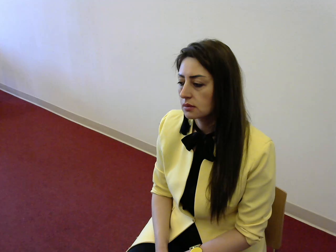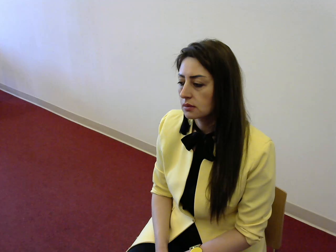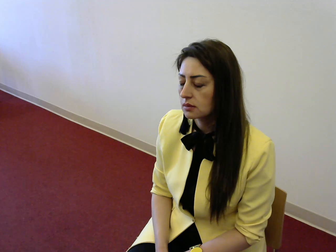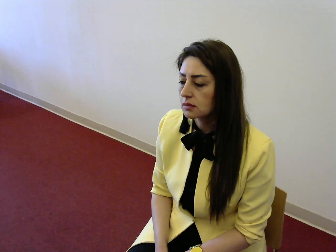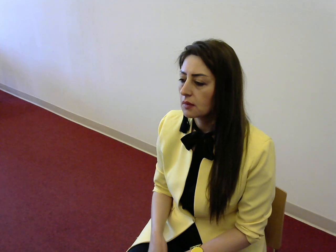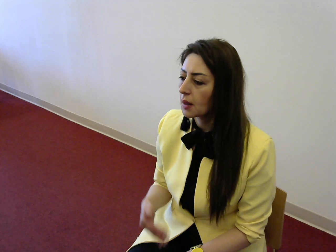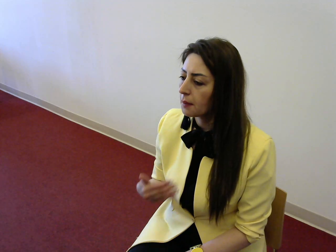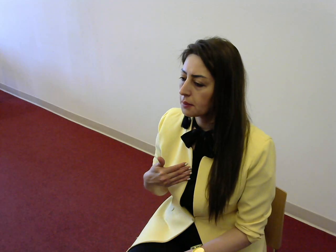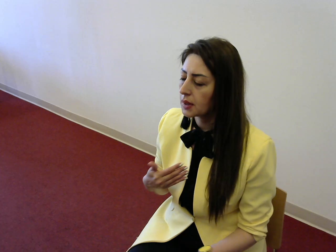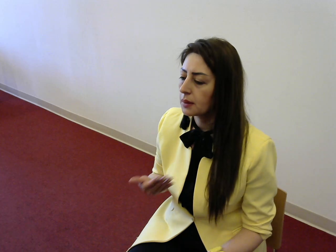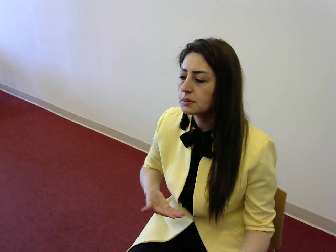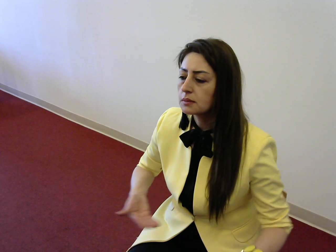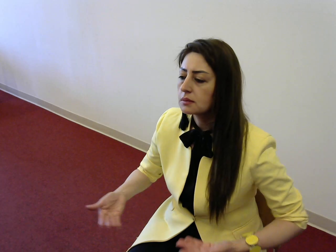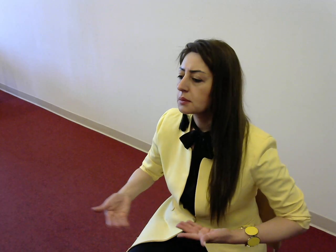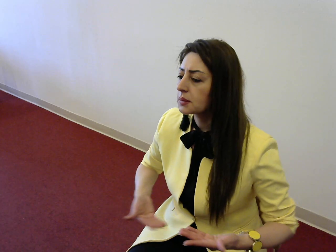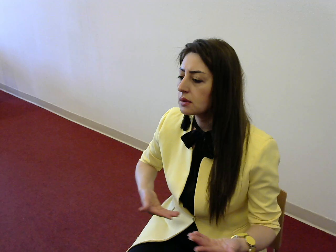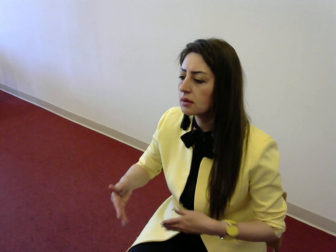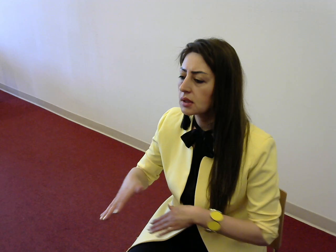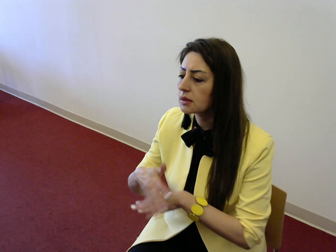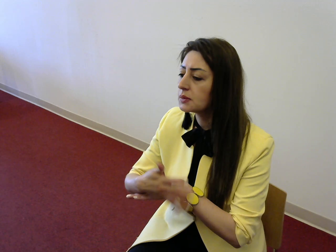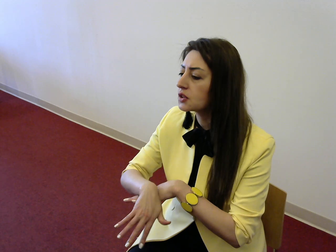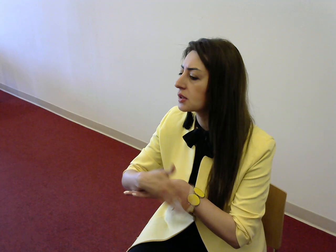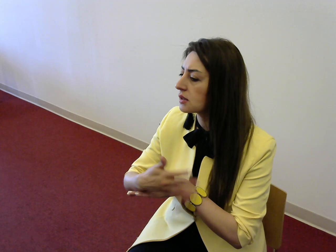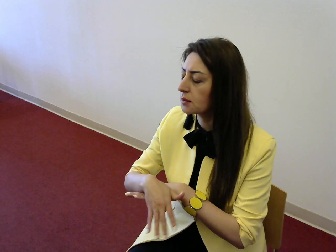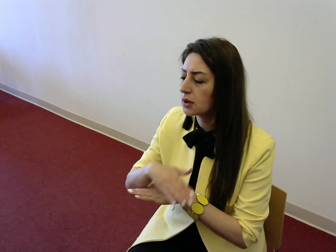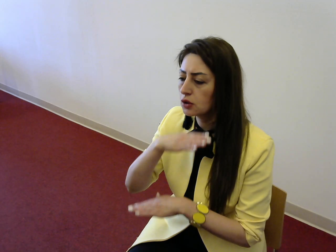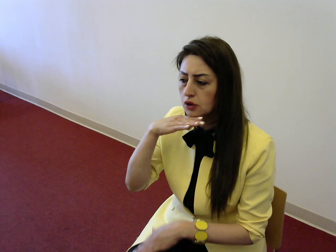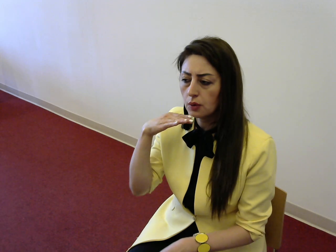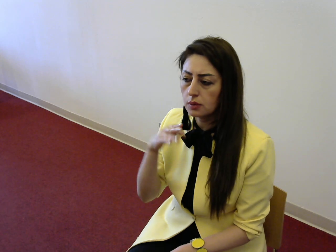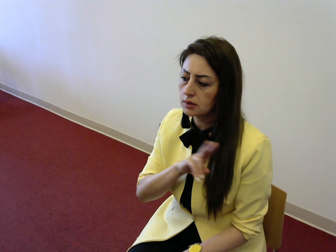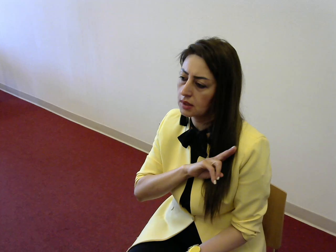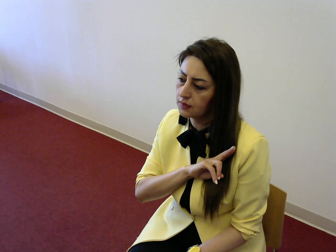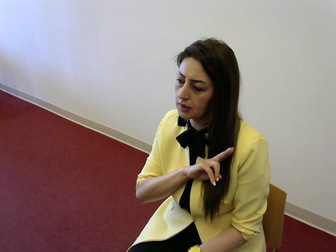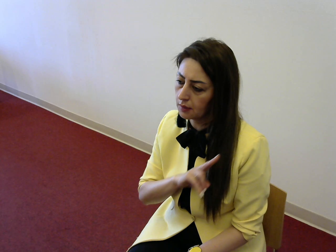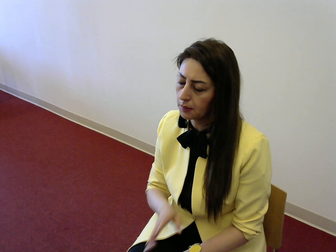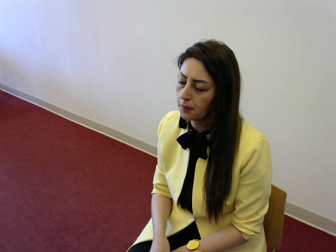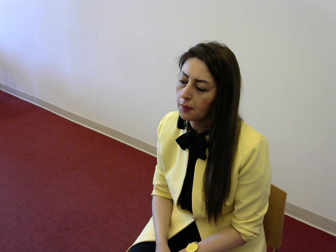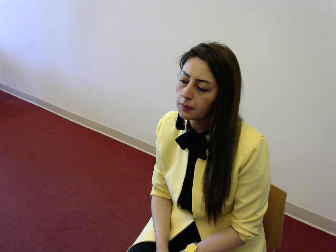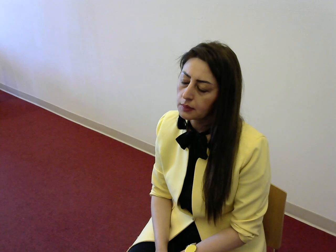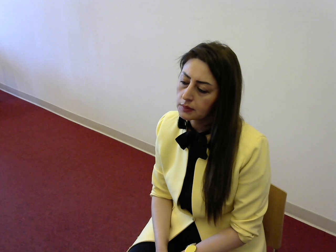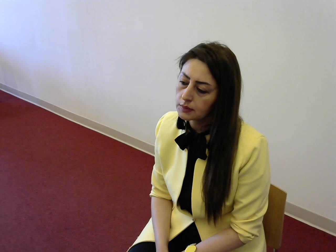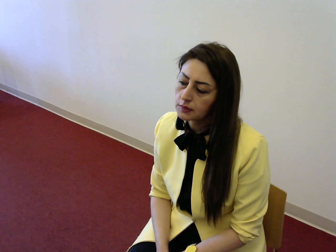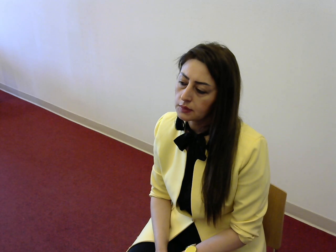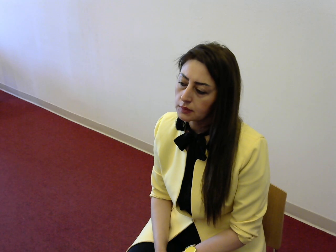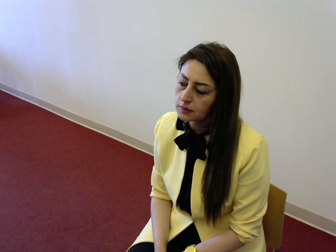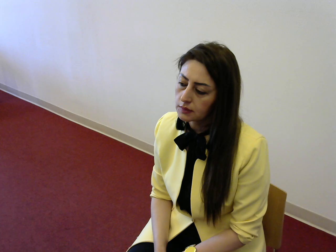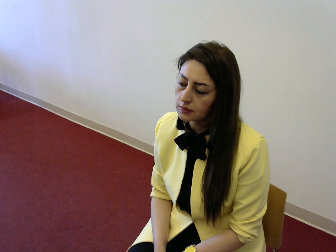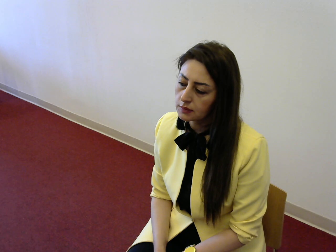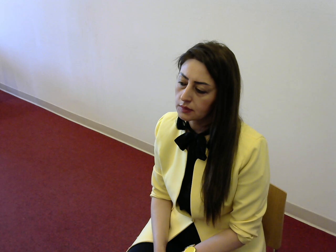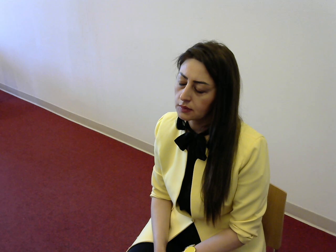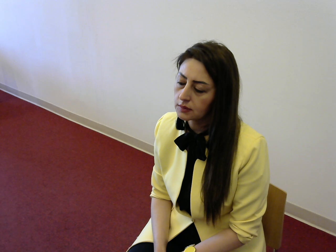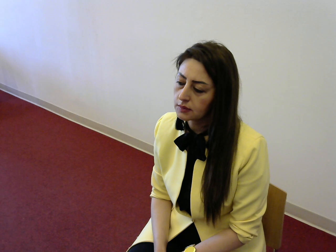Mən piyada gəzməyi çox sevirəm